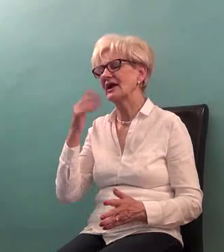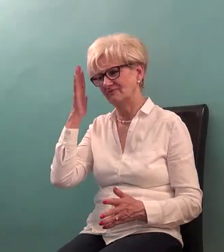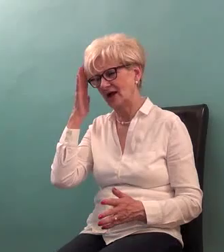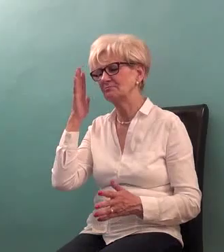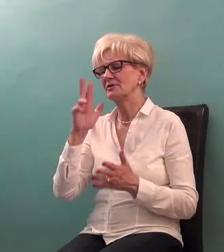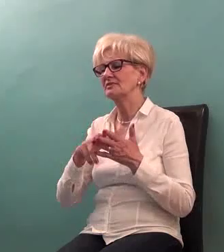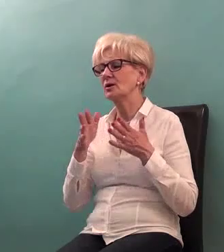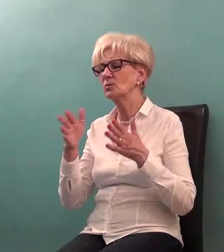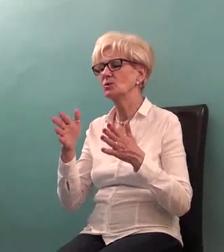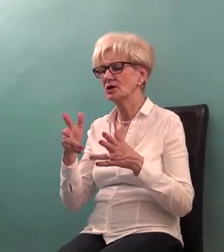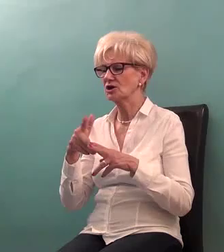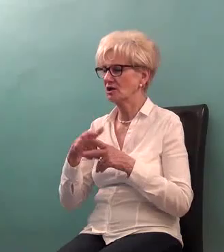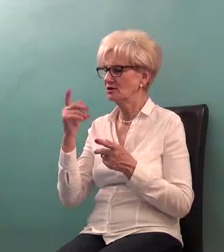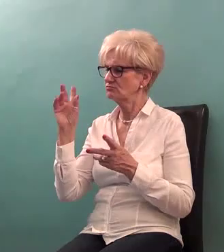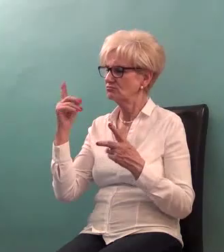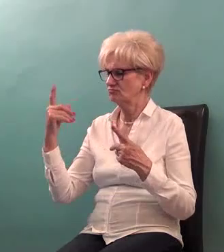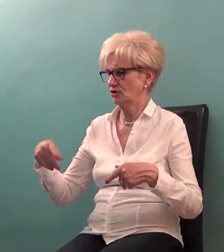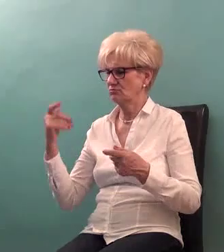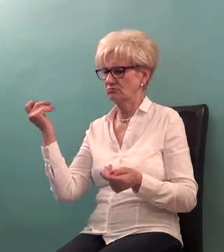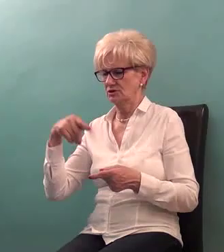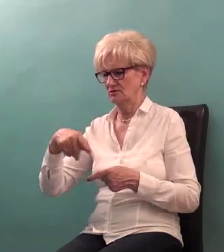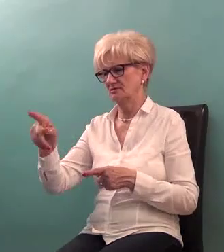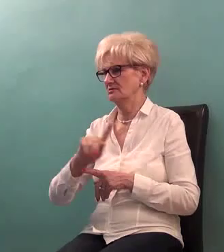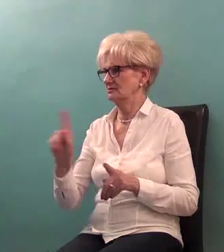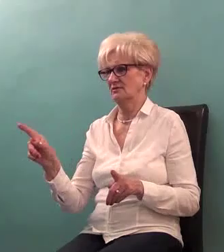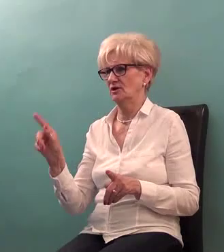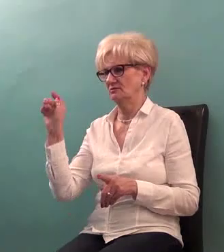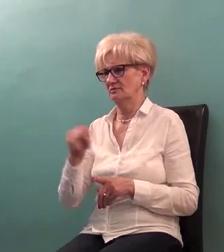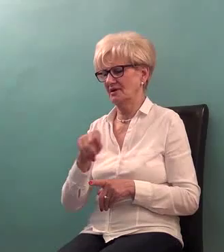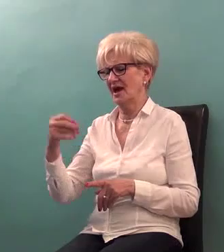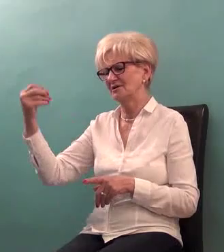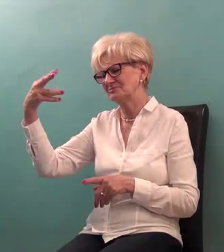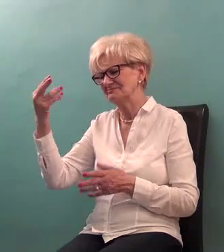Wiem, że na ulicy koń nie może ciągnąć dorożki, tylko w innym miejscu.